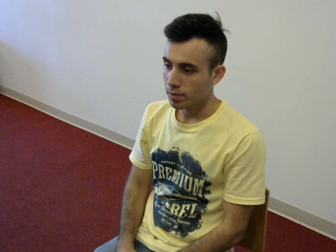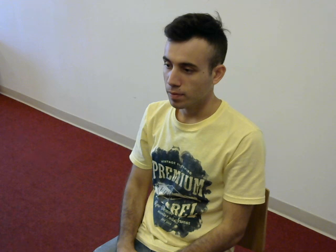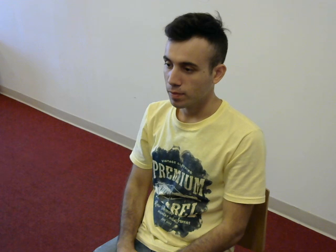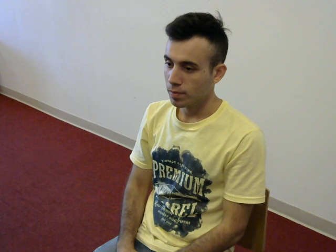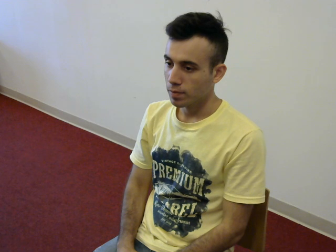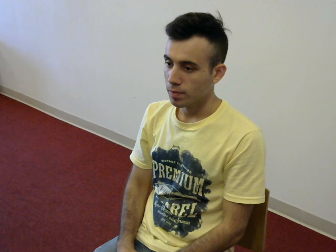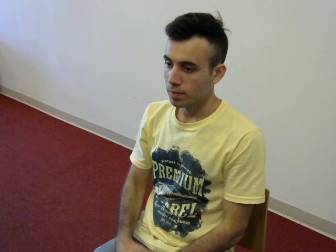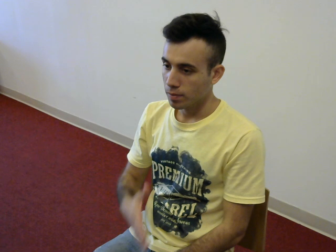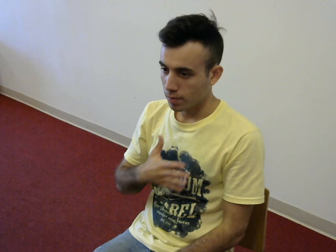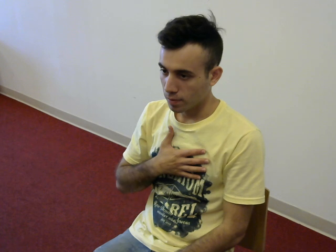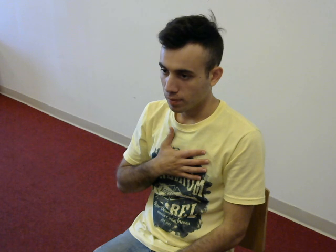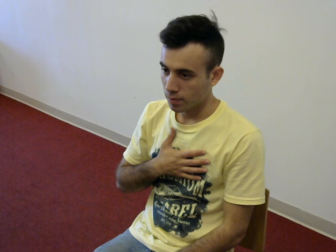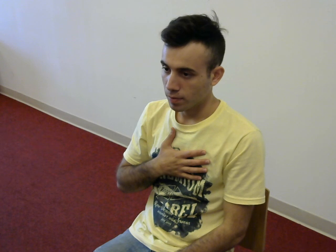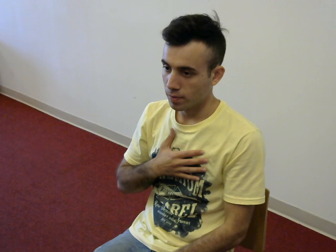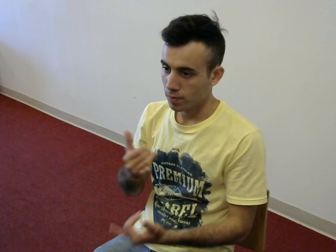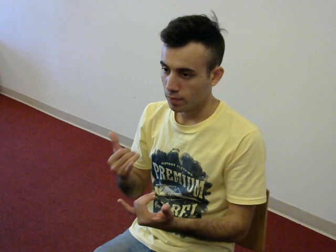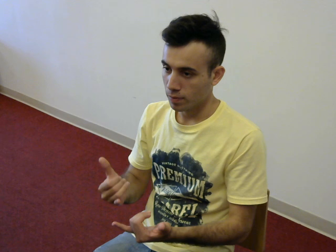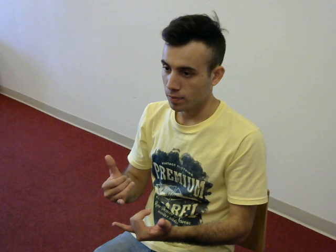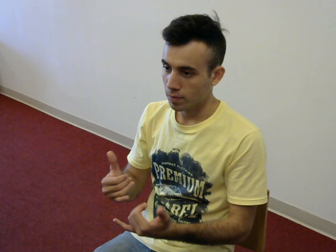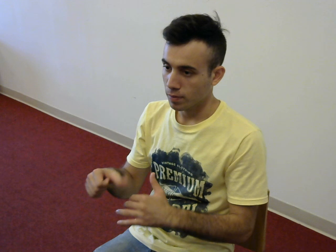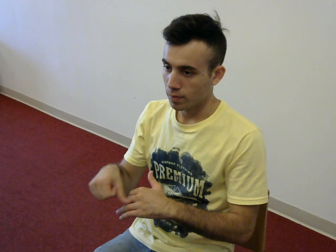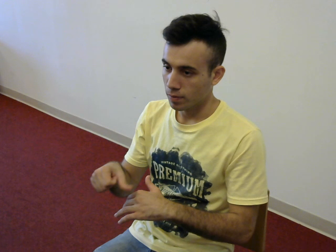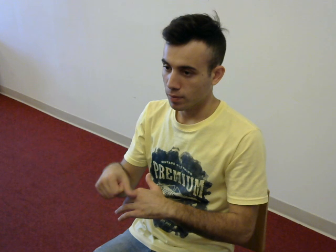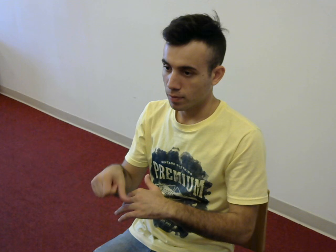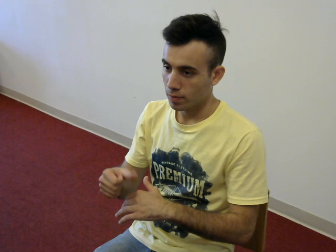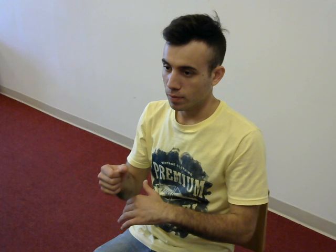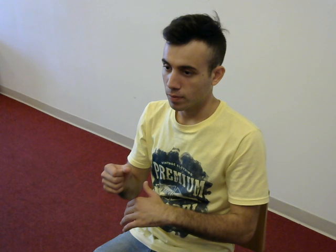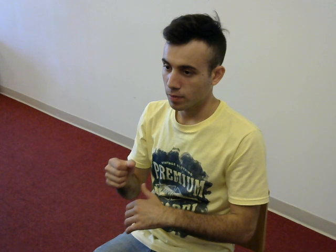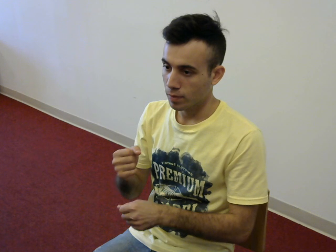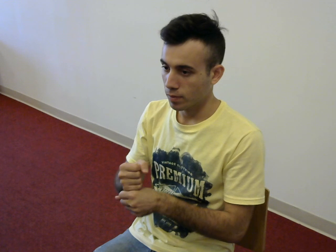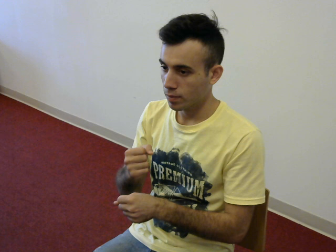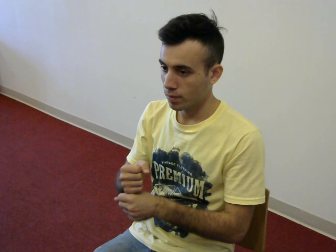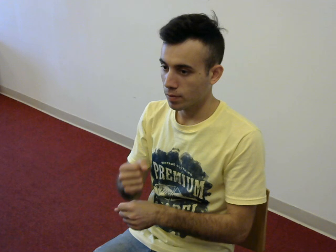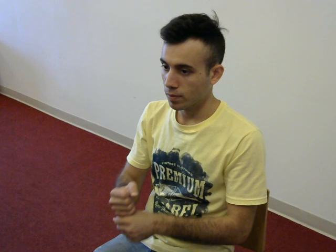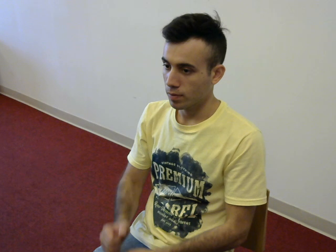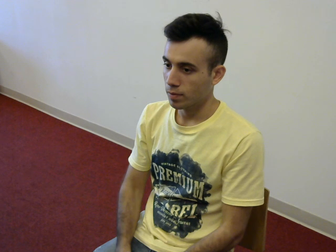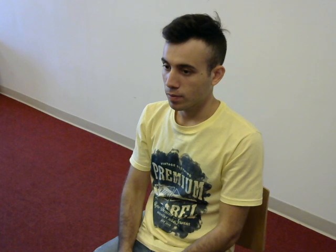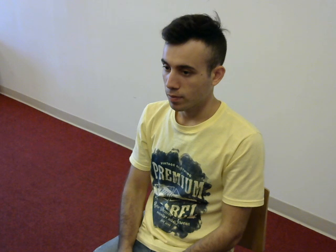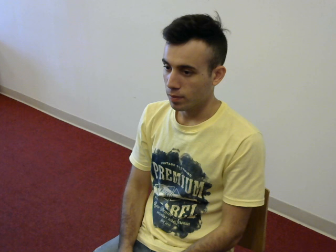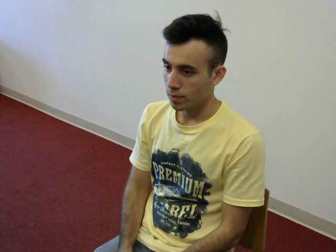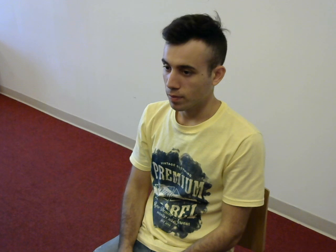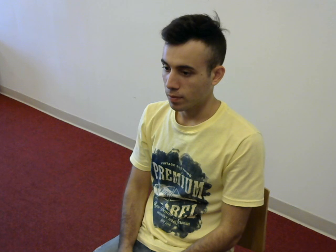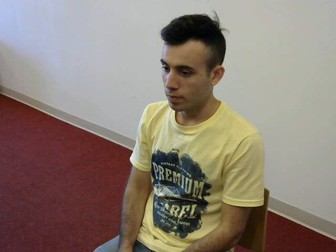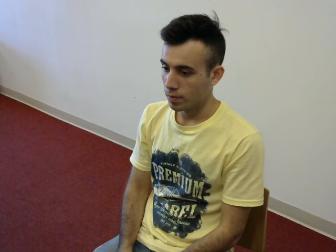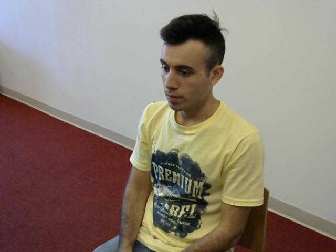Mən indi zərgər işləyirəm